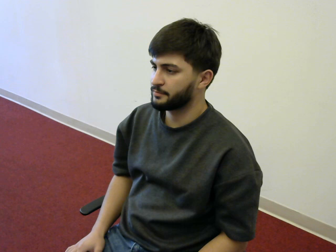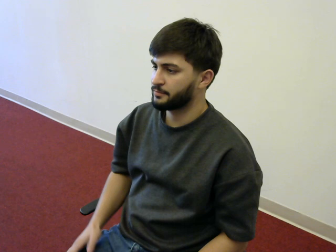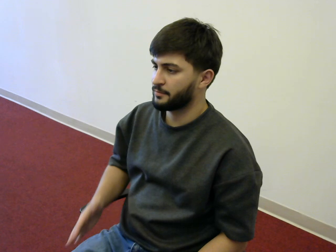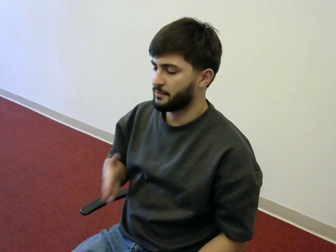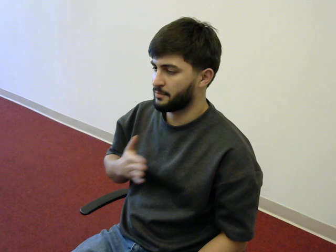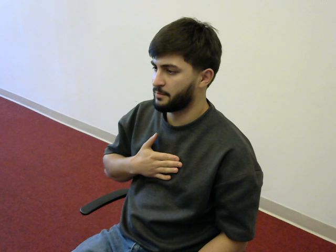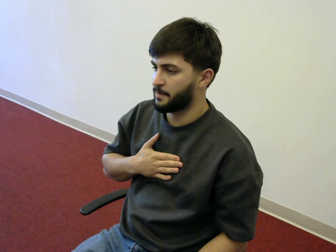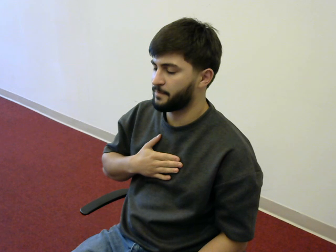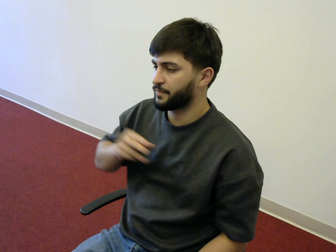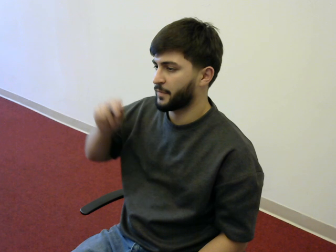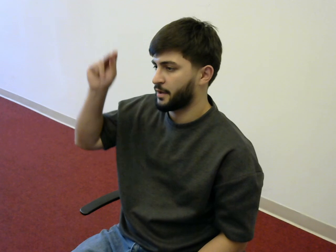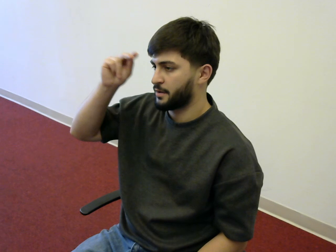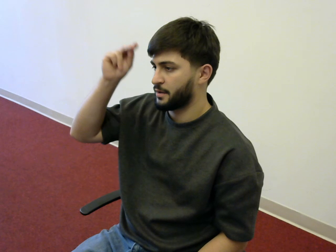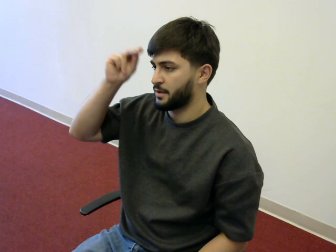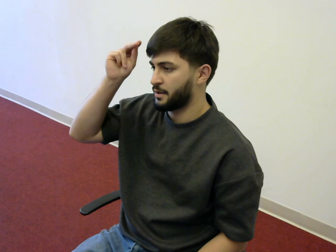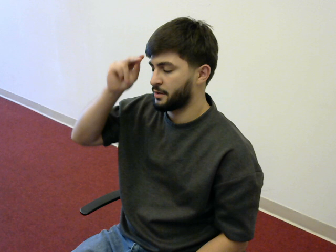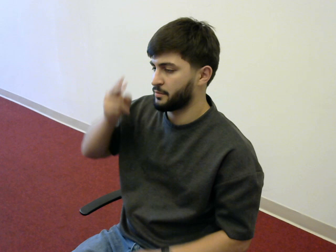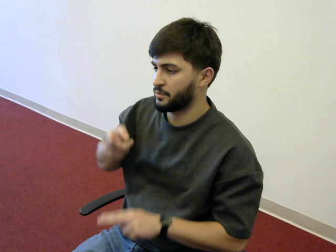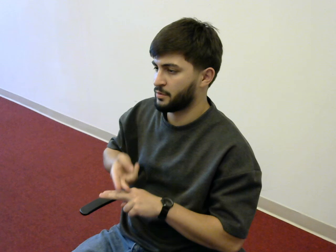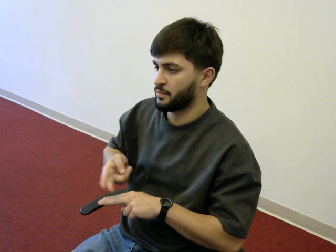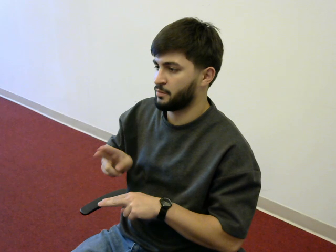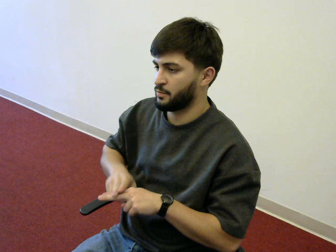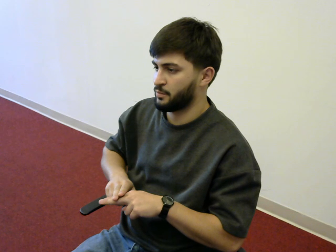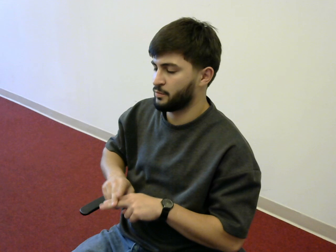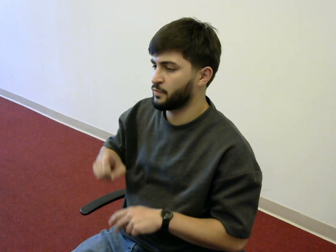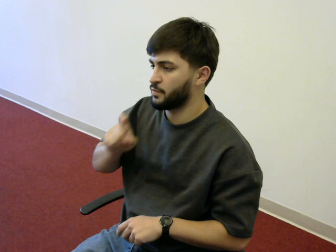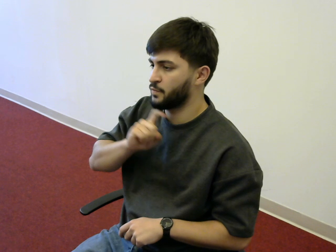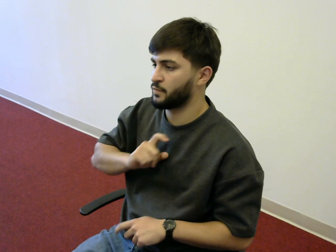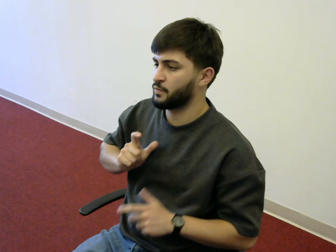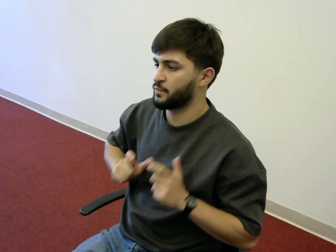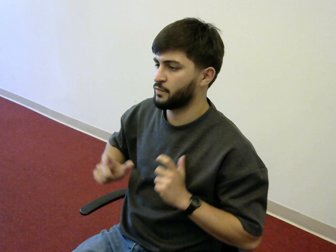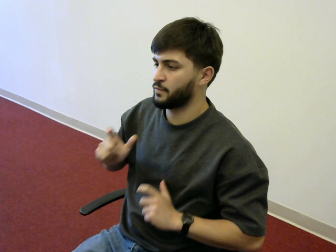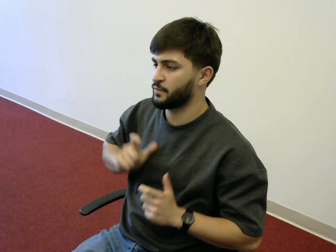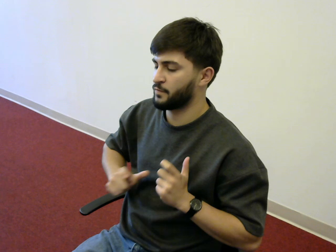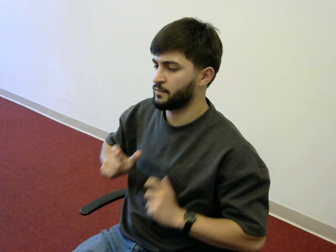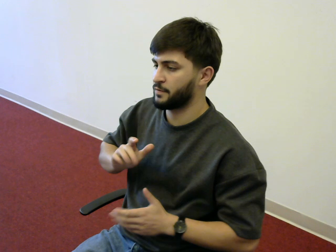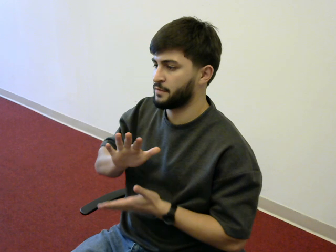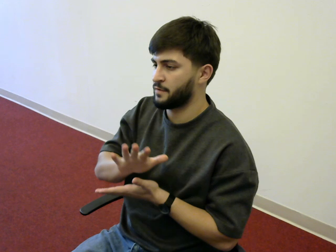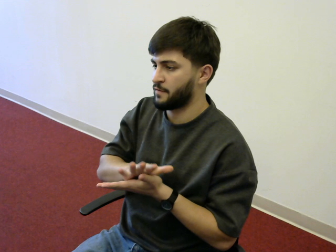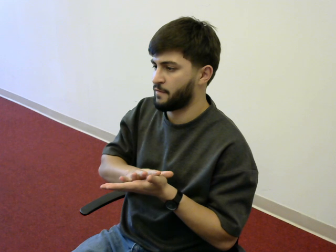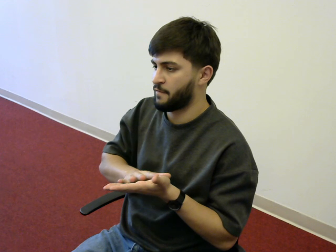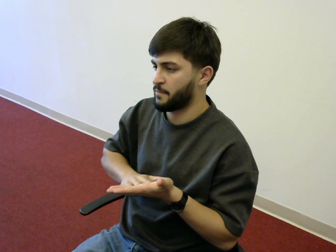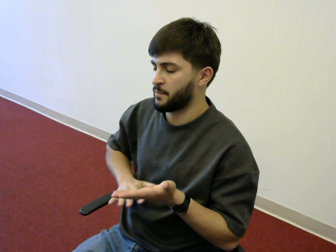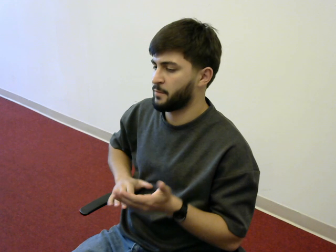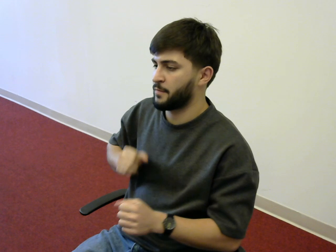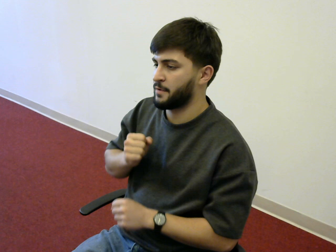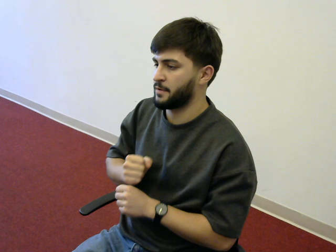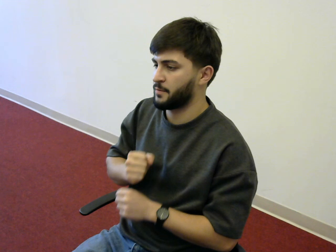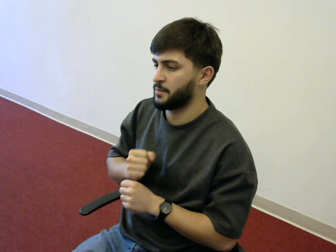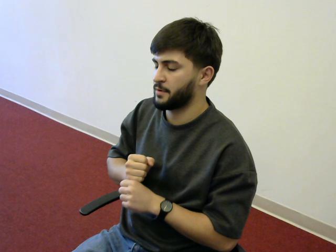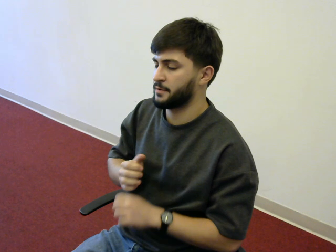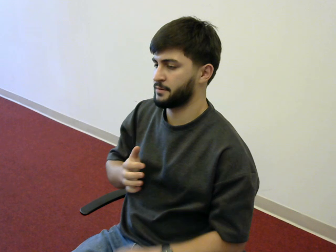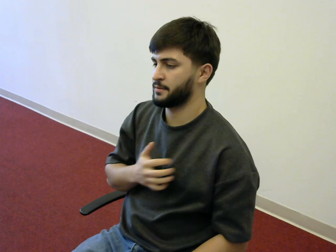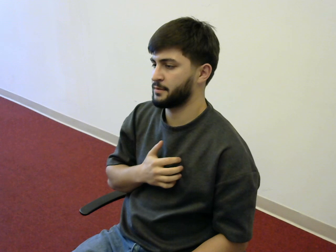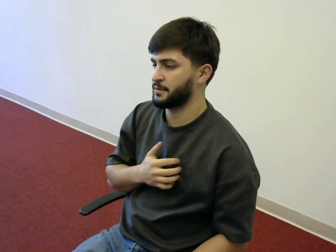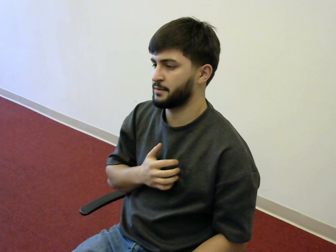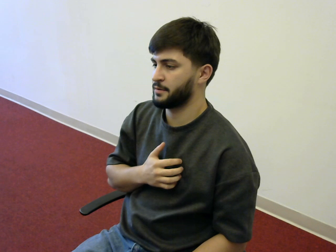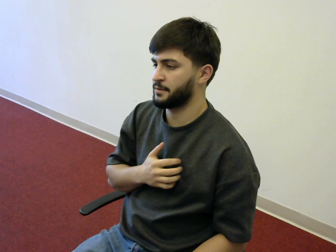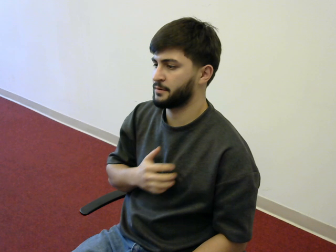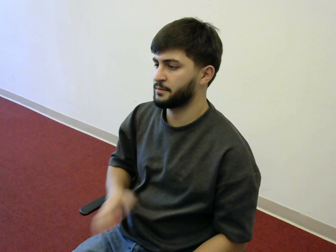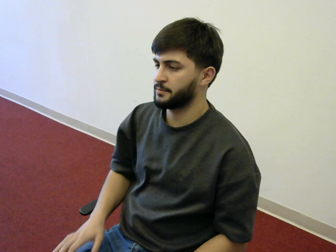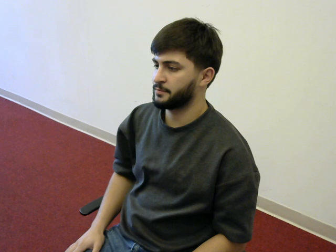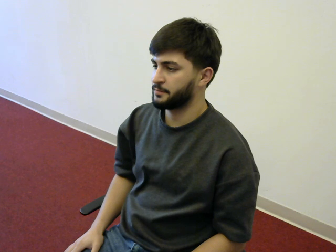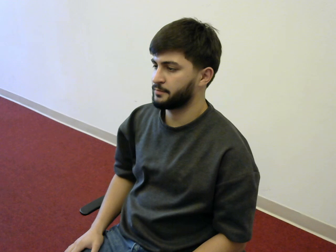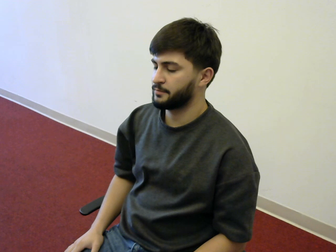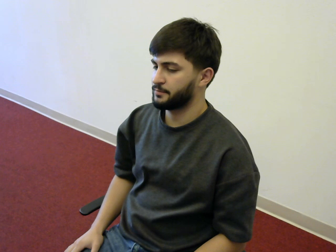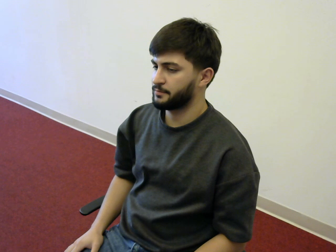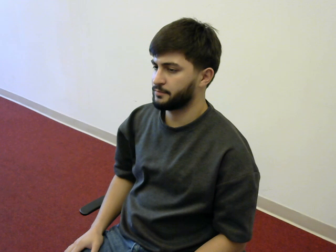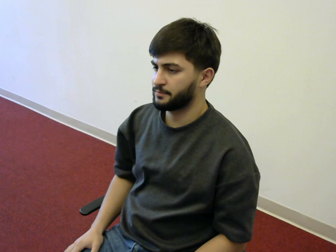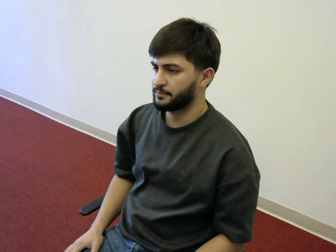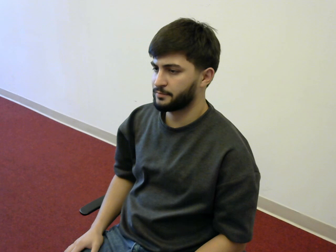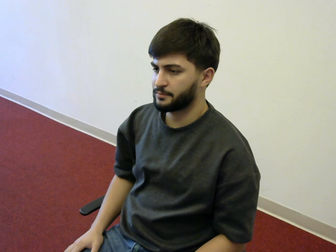Mən təhsilimi bu universitetdə davam etmək istəyirəm